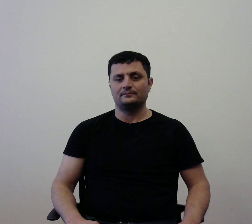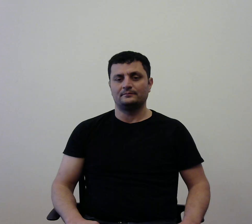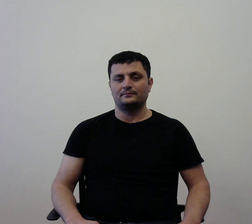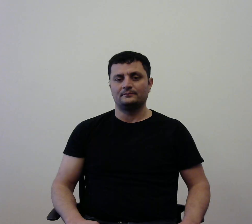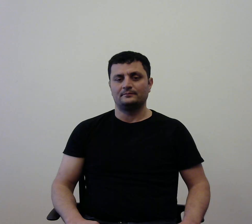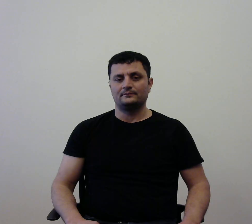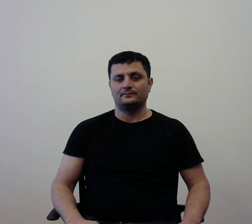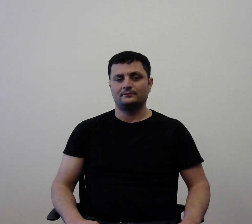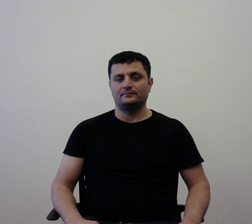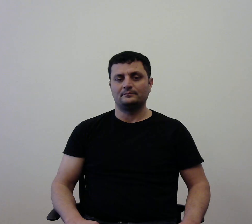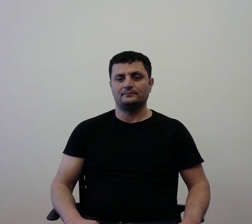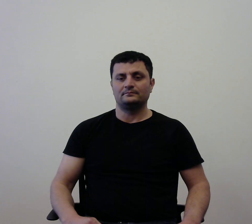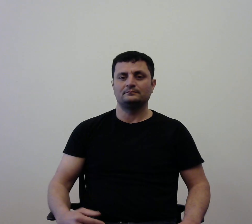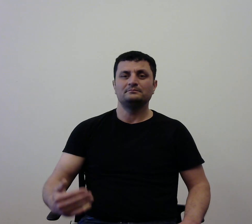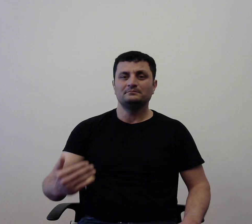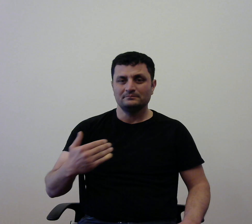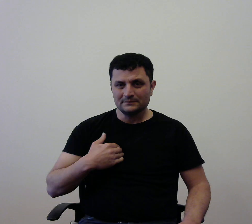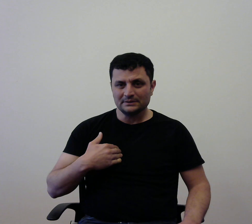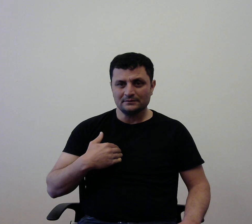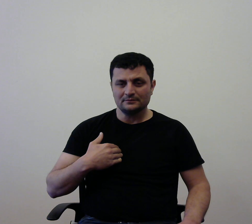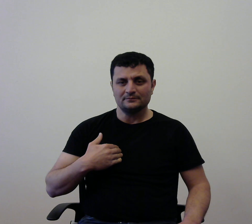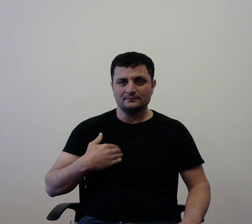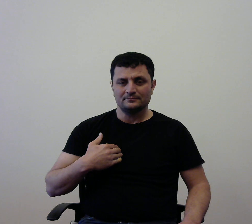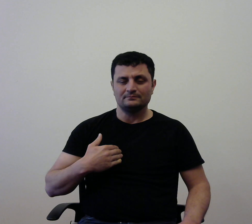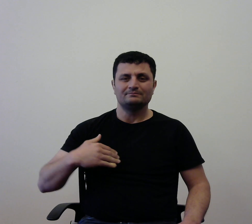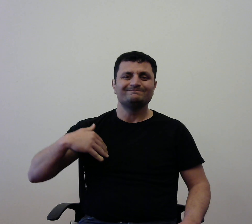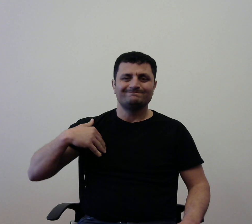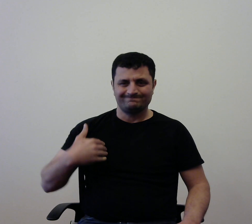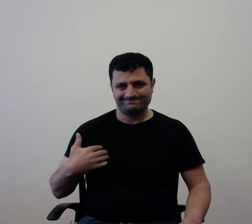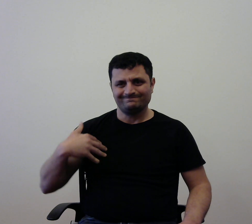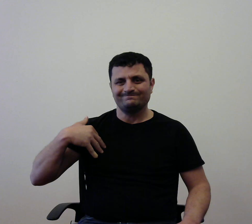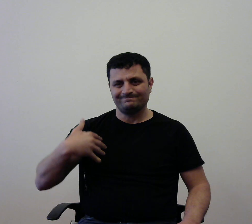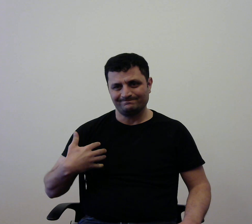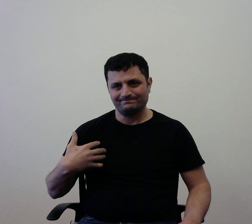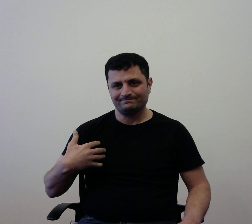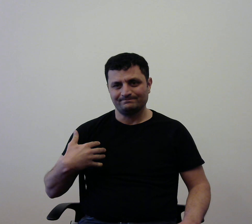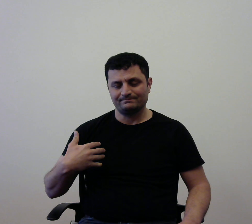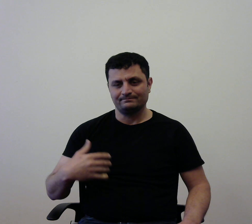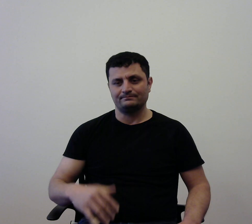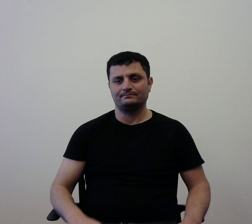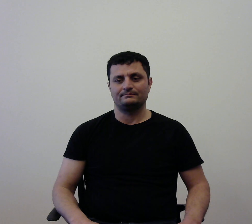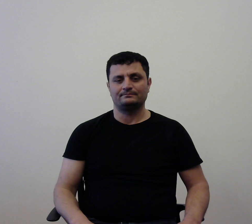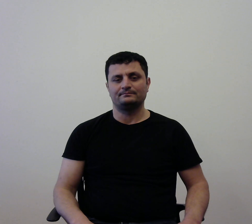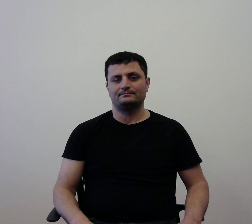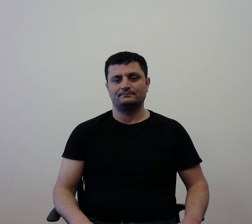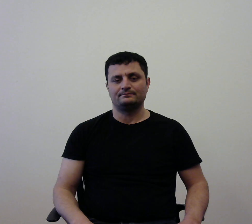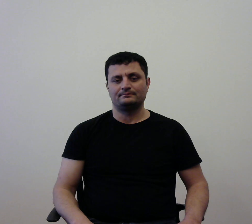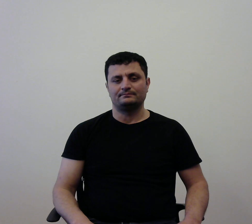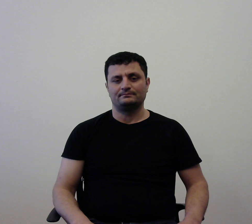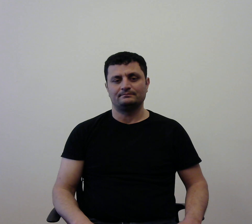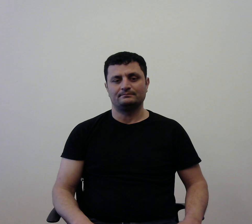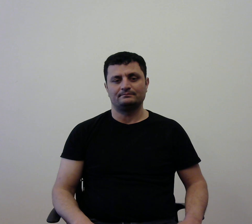Mən subayam